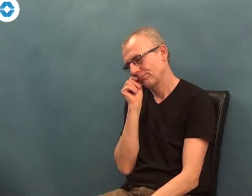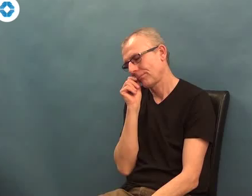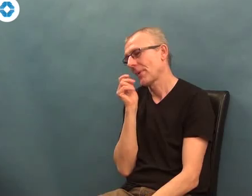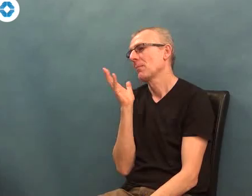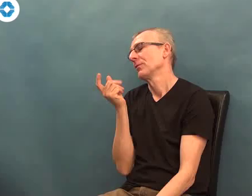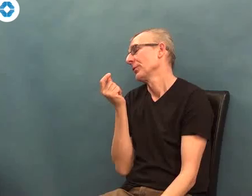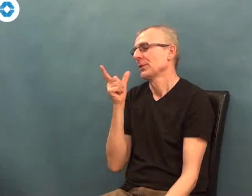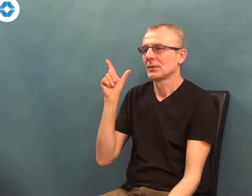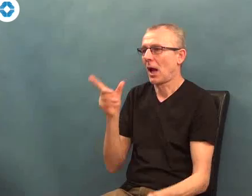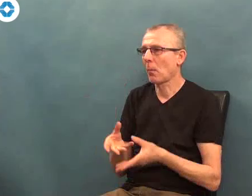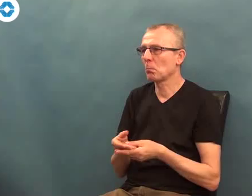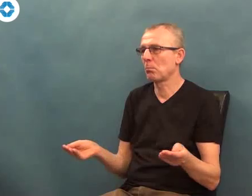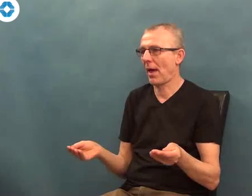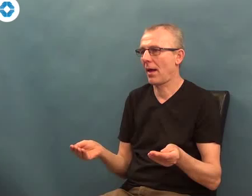Kiedy się obudzili, zobaczyli, że żaba zniknęła.